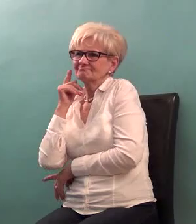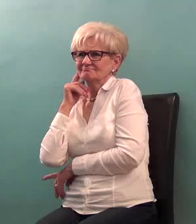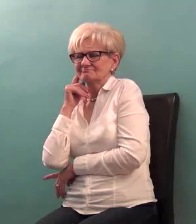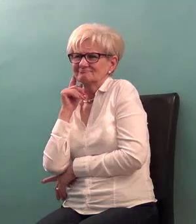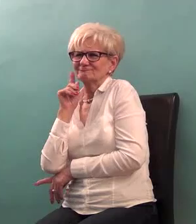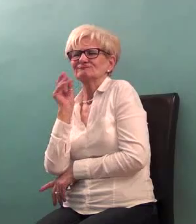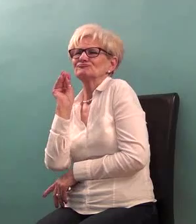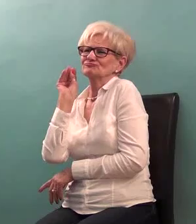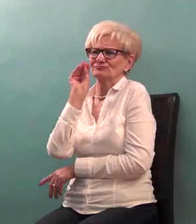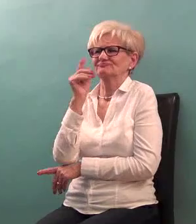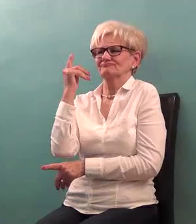Chłopiec całuje go w policzek, już wie...